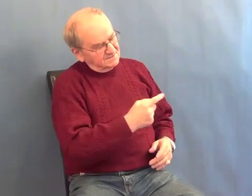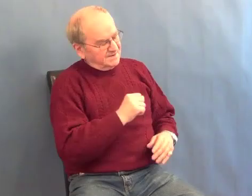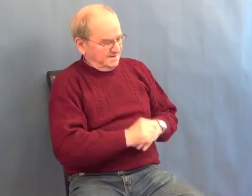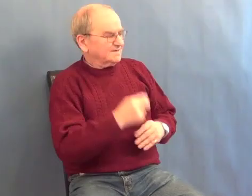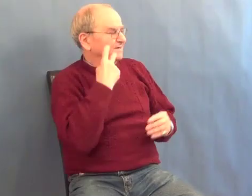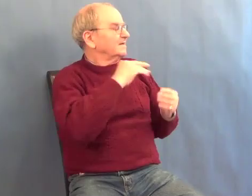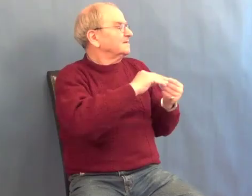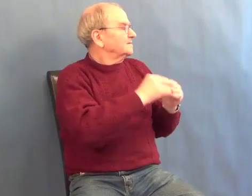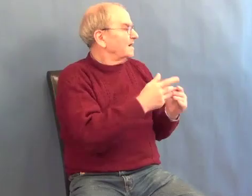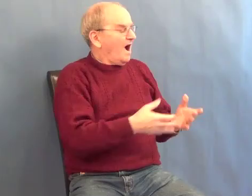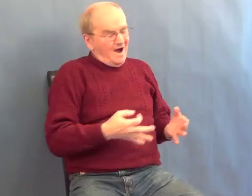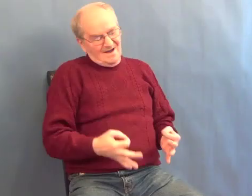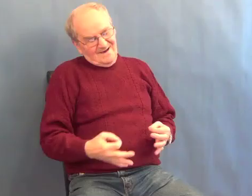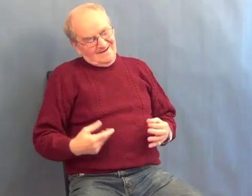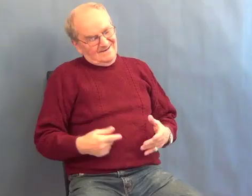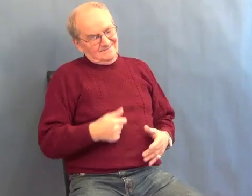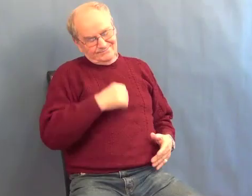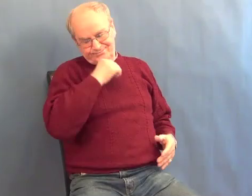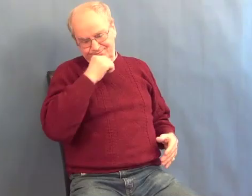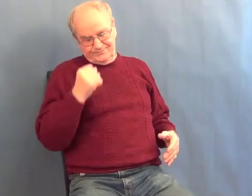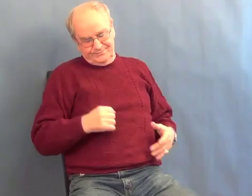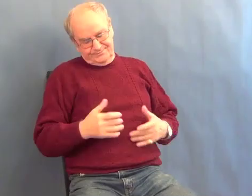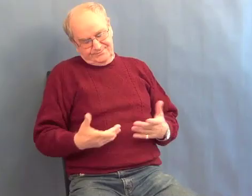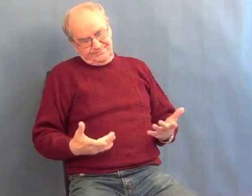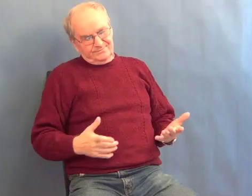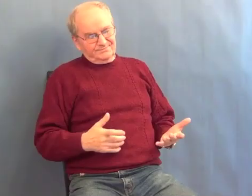Był zakaz i byli Głusi, którzy nie mieli pieniędzy, a teraz to już się nie zdarza.